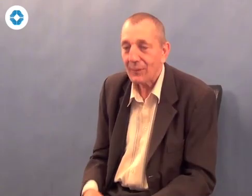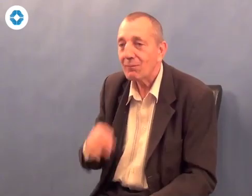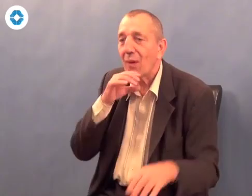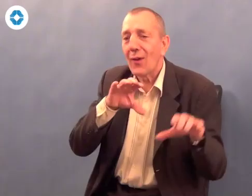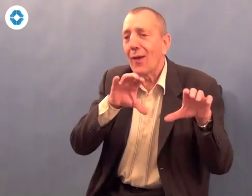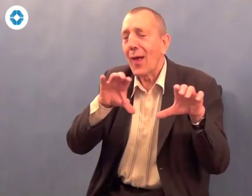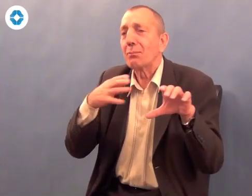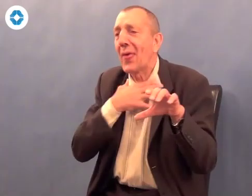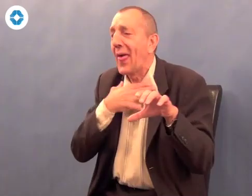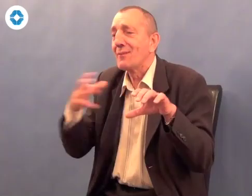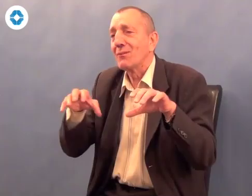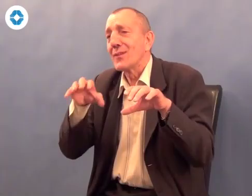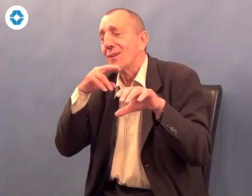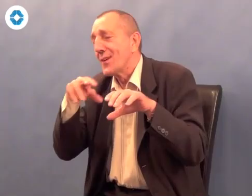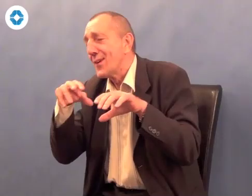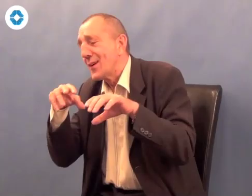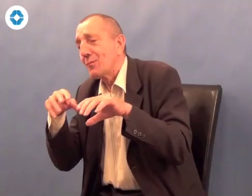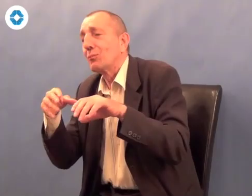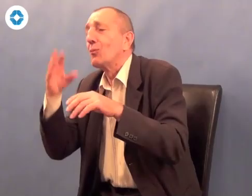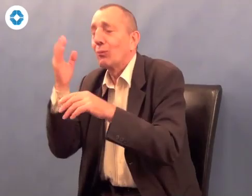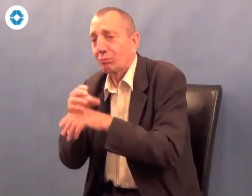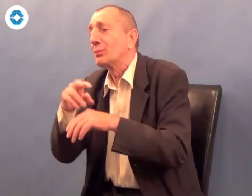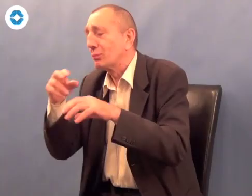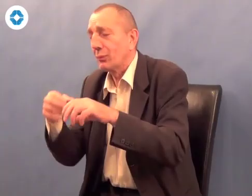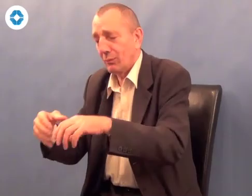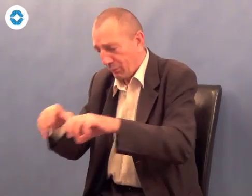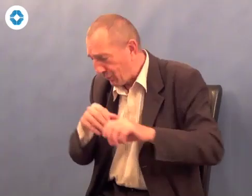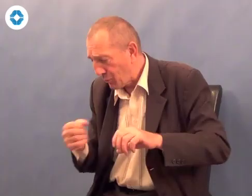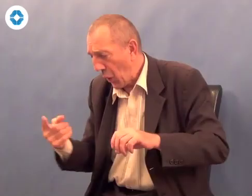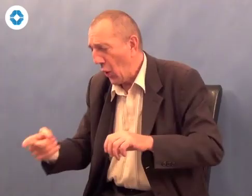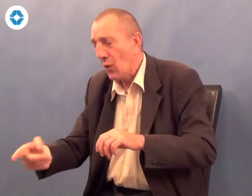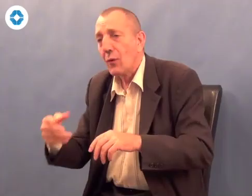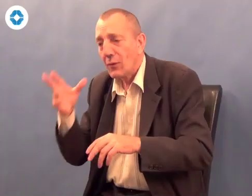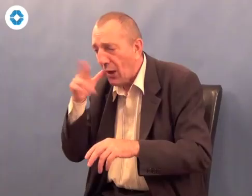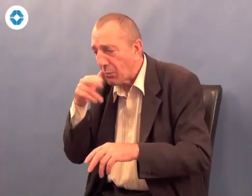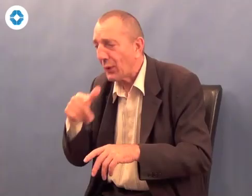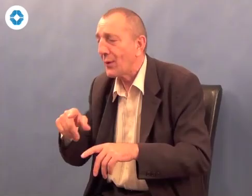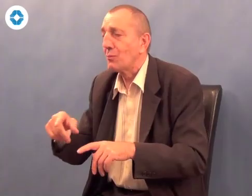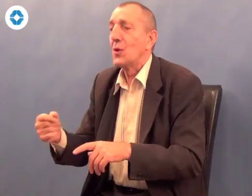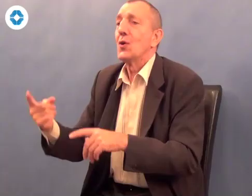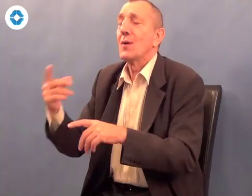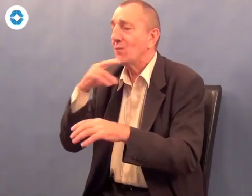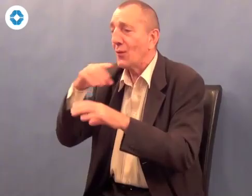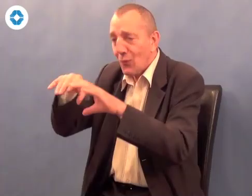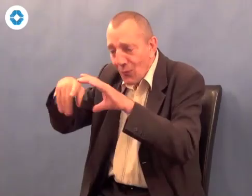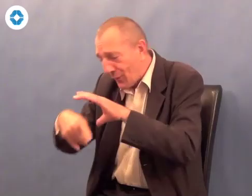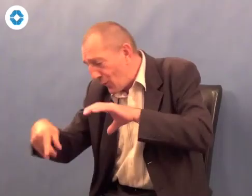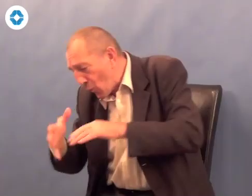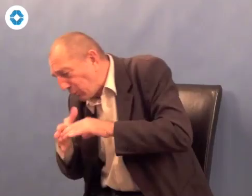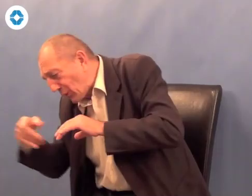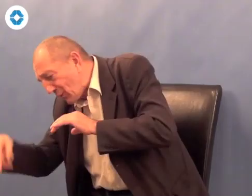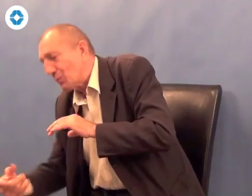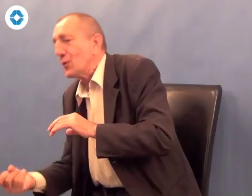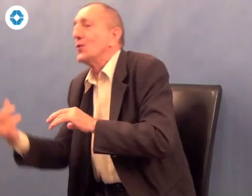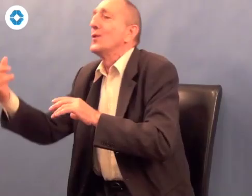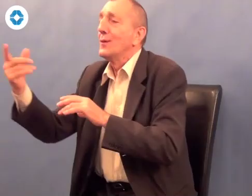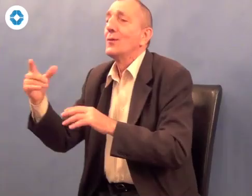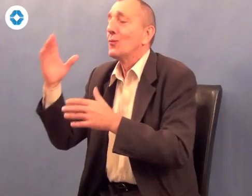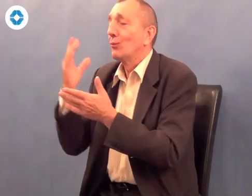Płynie przez wodę opierając się o pień, razem z psem płyną, koniec, wyskakuje i widzi, że jest żaba, ukrywała się pod wodą.